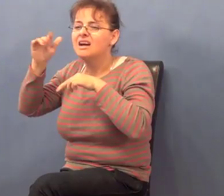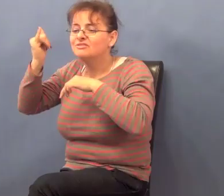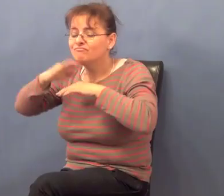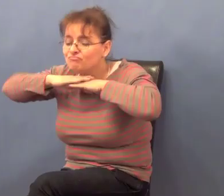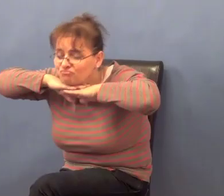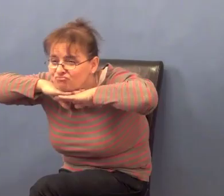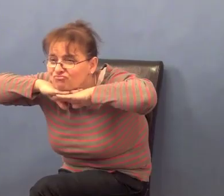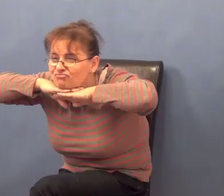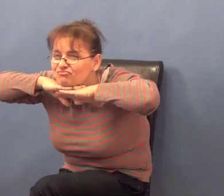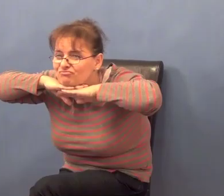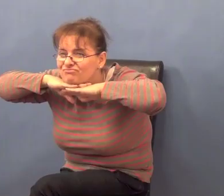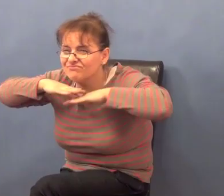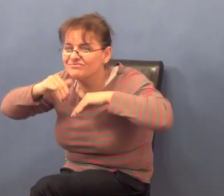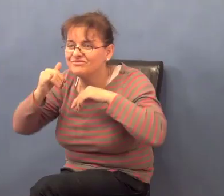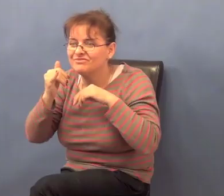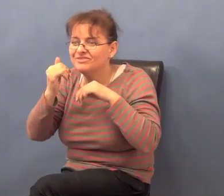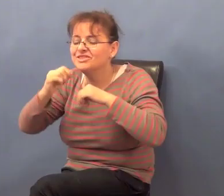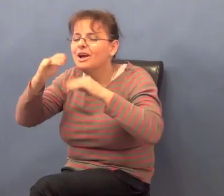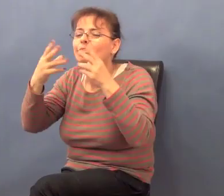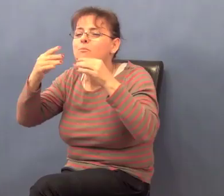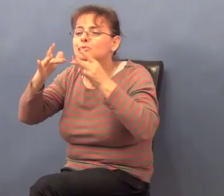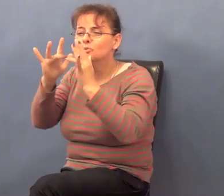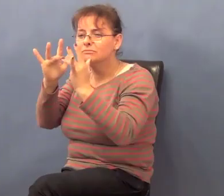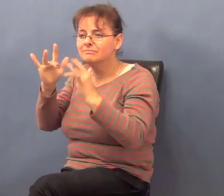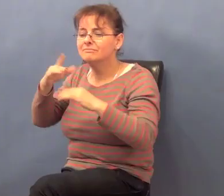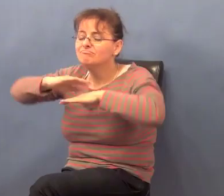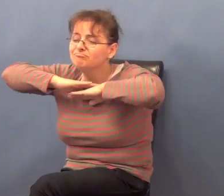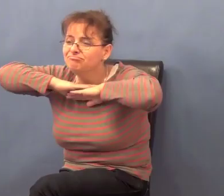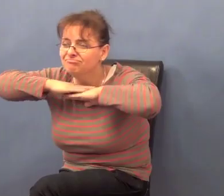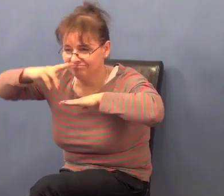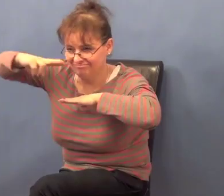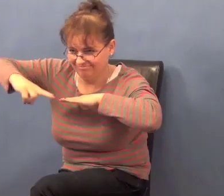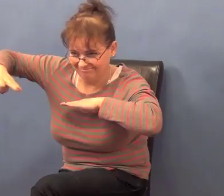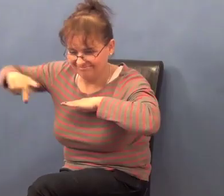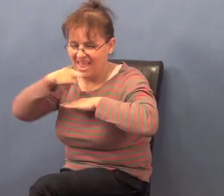Dziecko leży na łóżku i podpiera głowę na dłoniach.